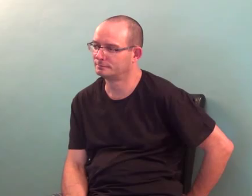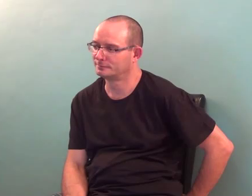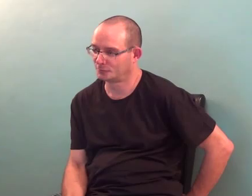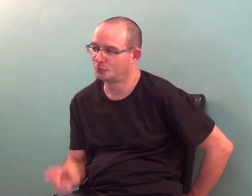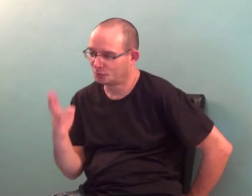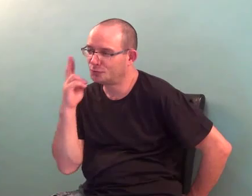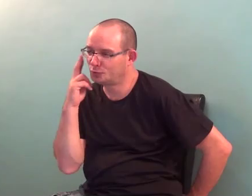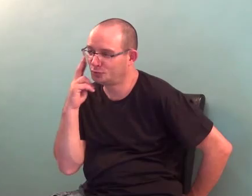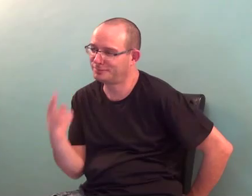Rozumiem.